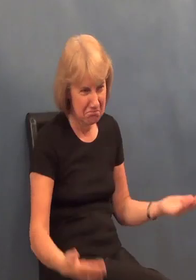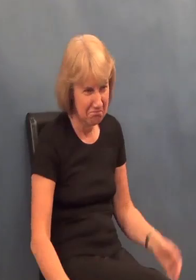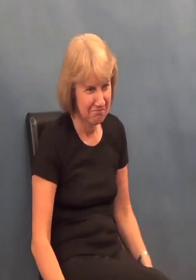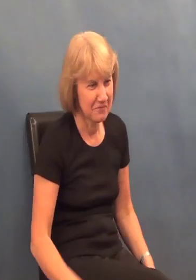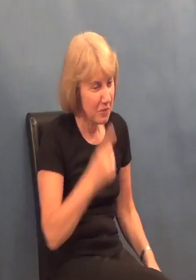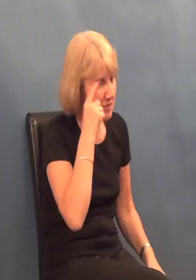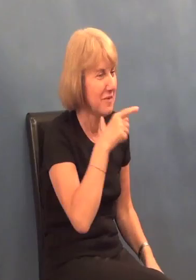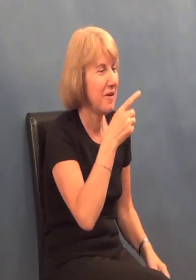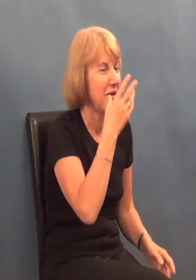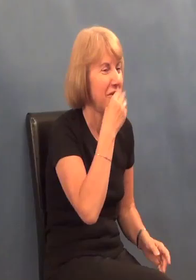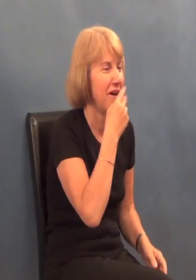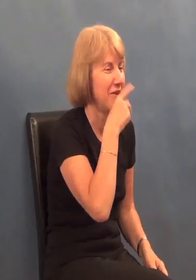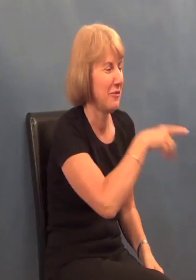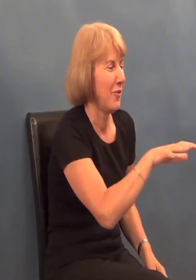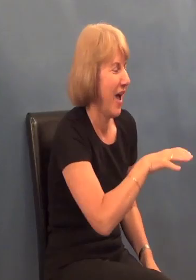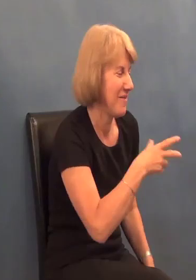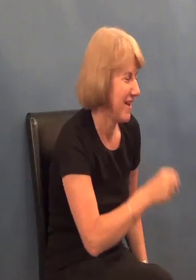Myślał, że oni ukradli, tak to wyglądało, ale to nie oni ukradli.